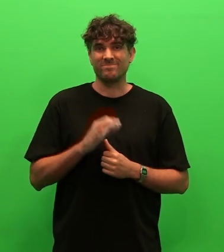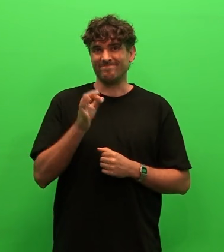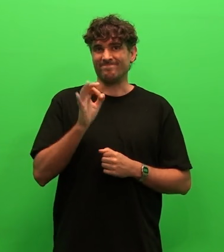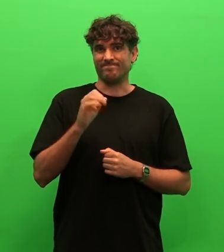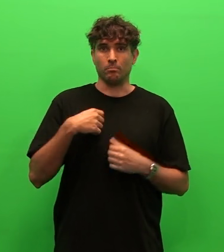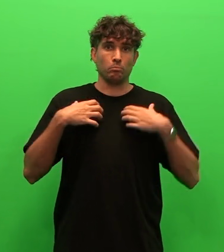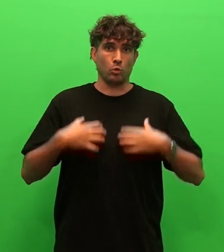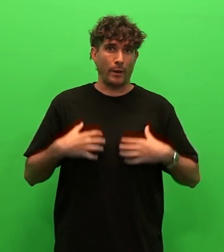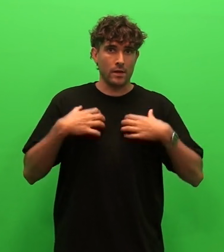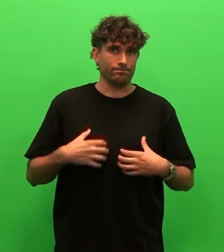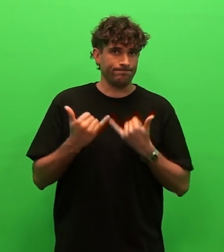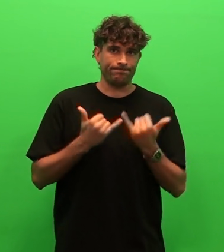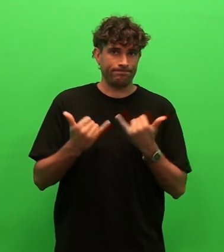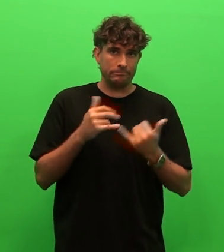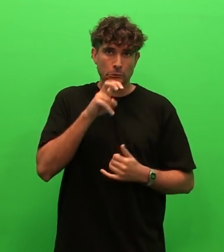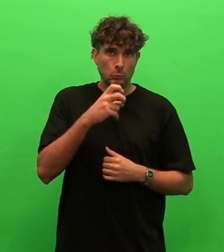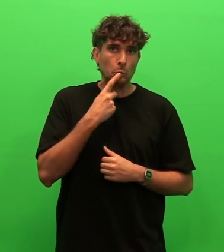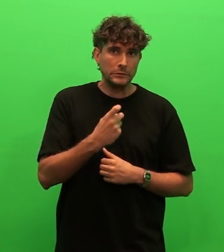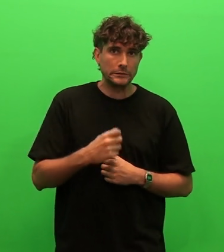Sí, tinc problemes als pulmons, em costa repirar.